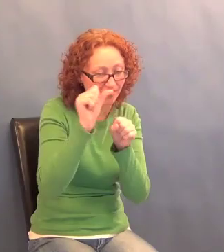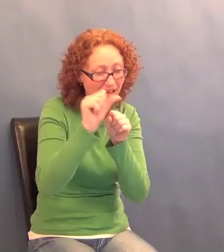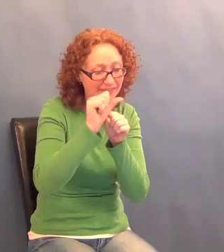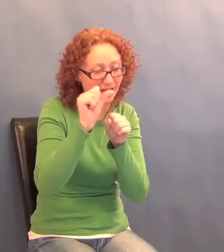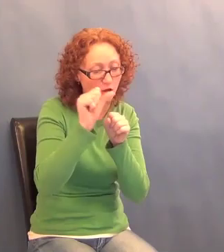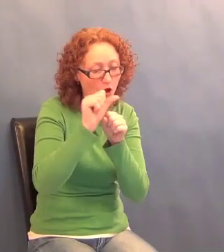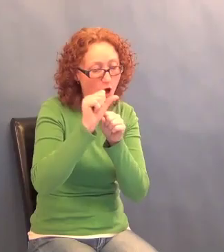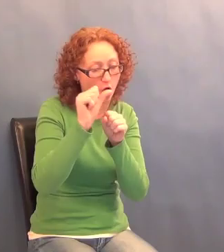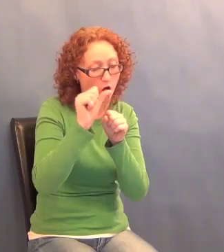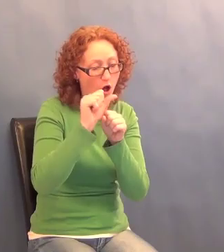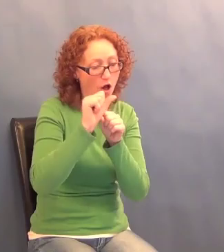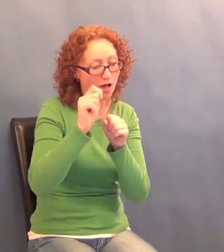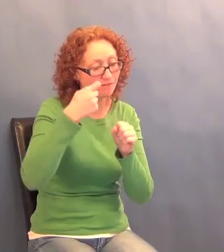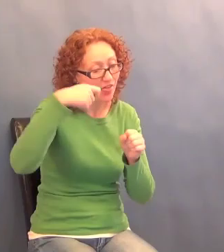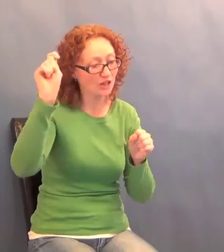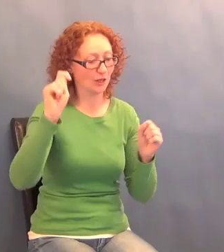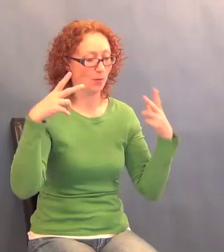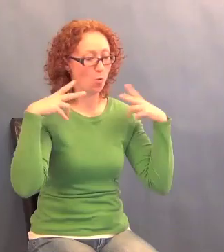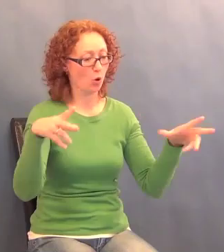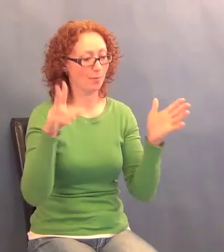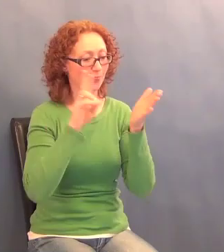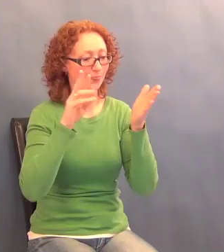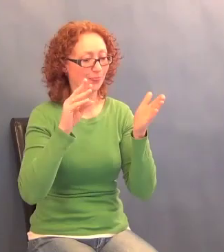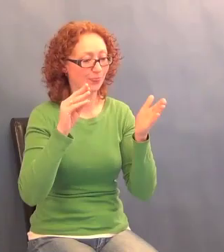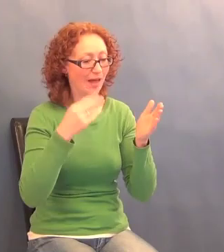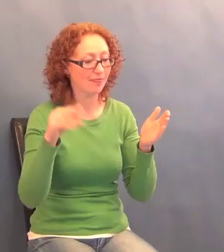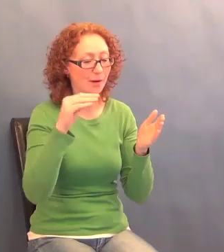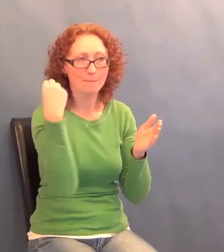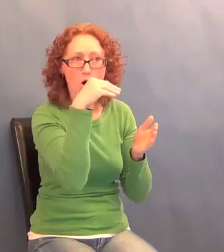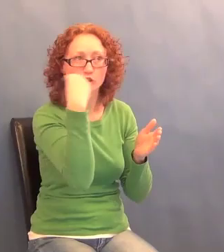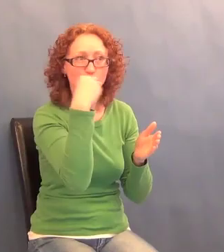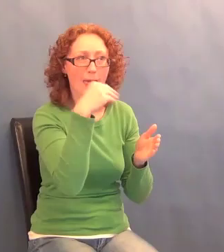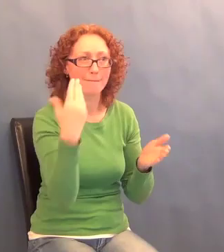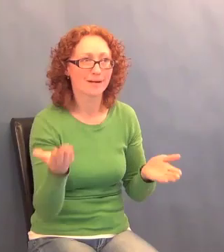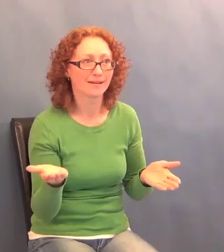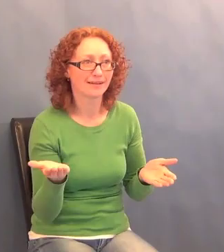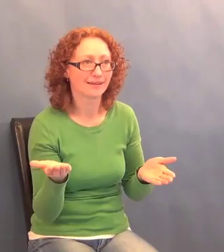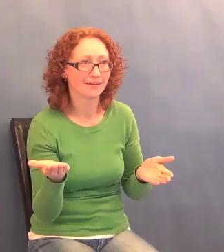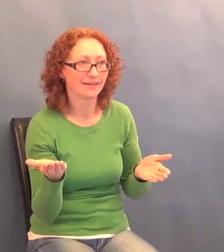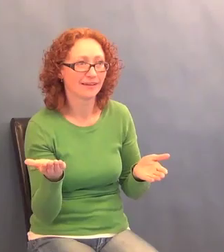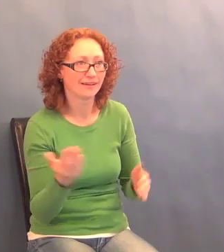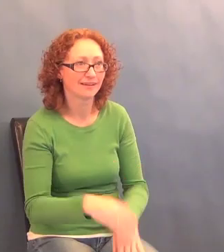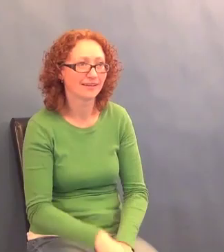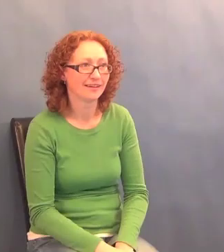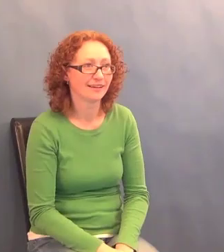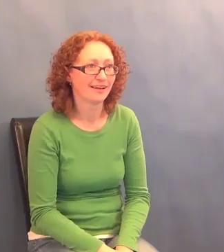Jedenastego mam urlop i wyjeżdżam nad morze.